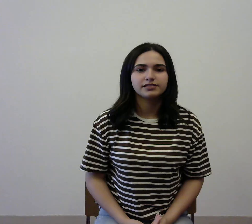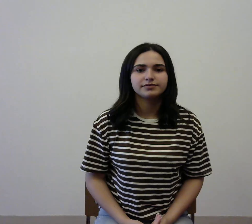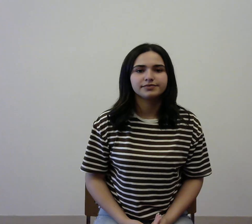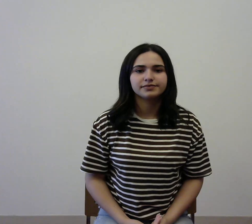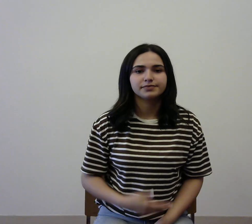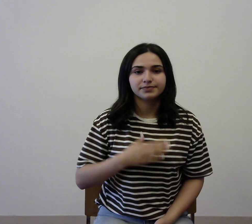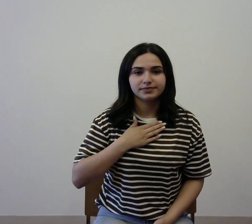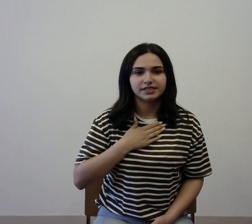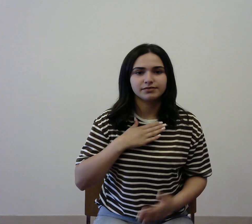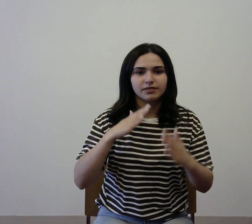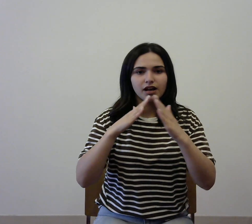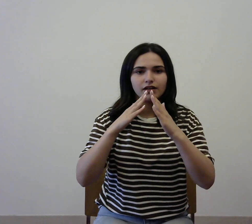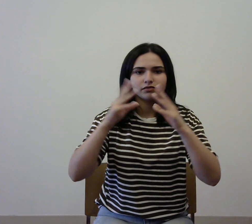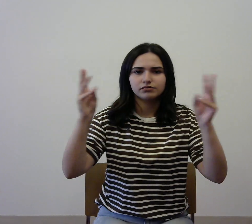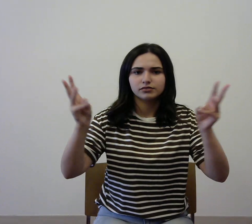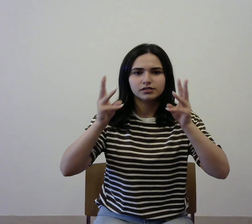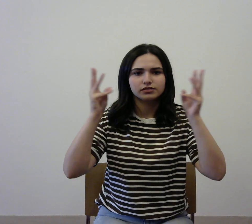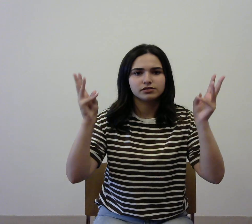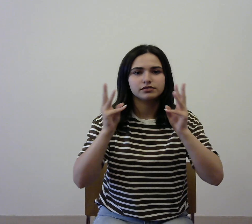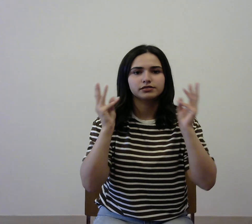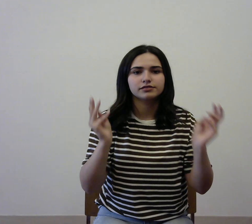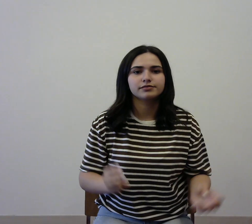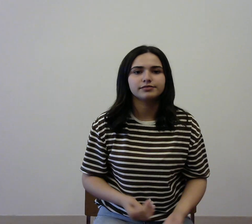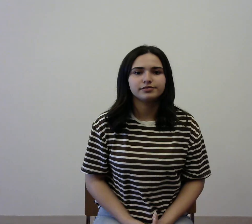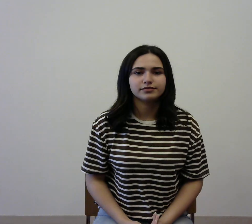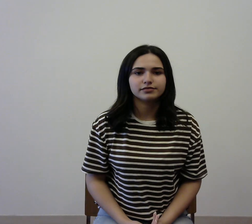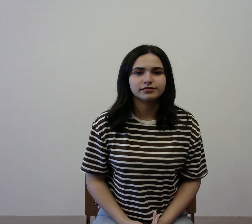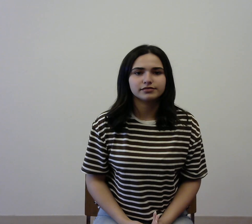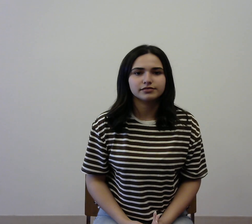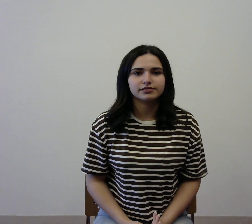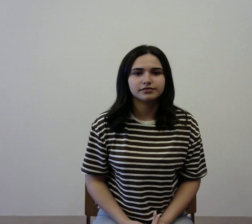Bizim evizim yanır